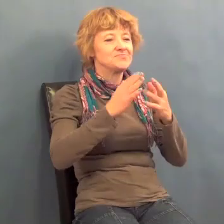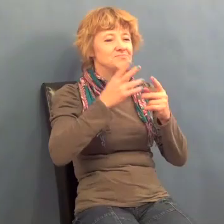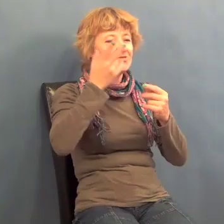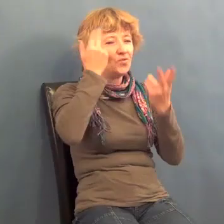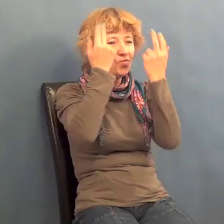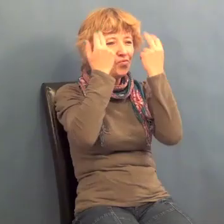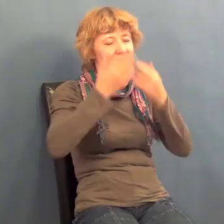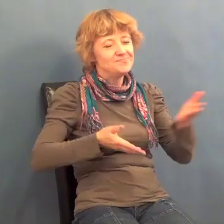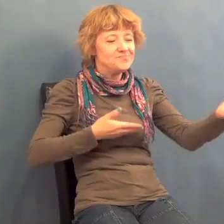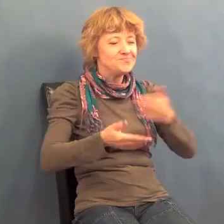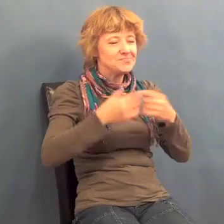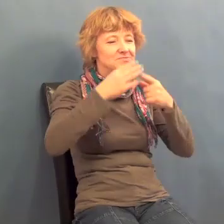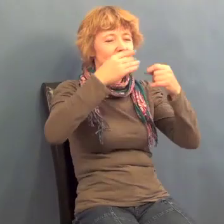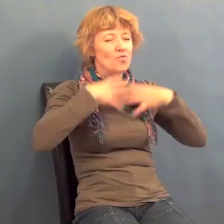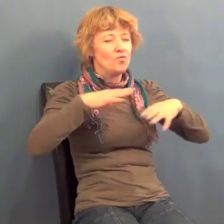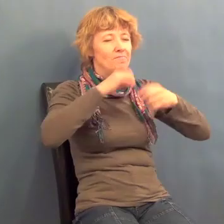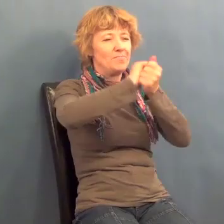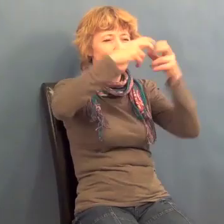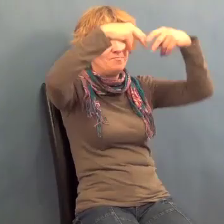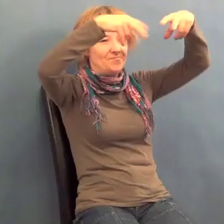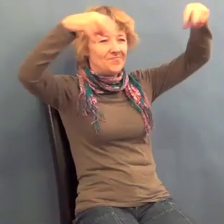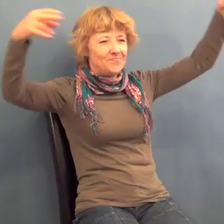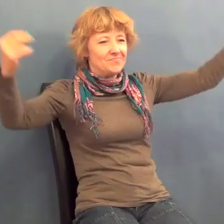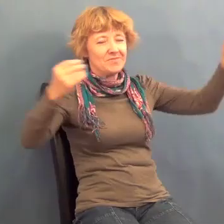Królik idzie. Pranie wisi na sznurkach.